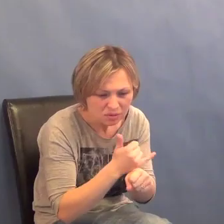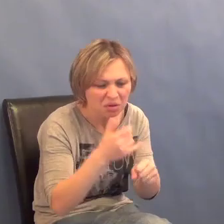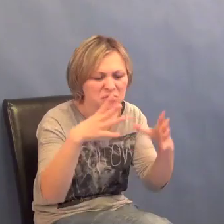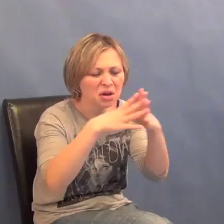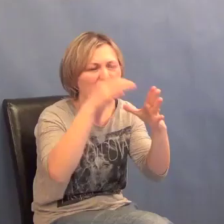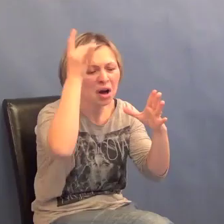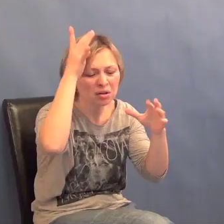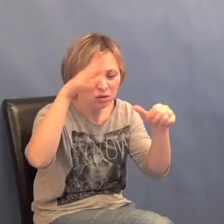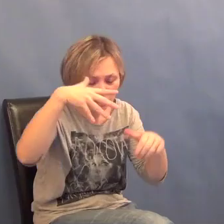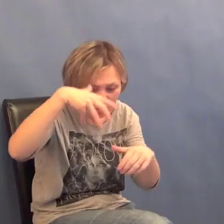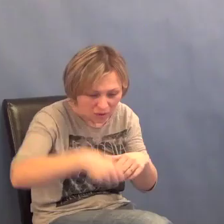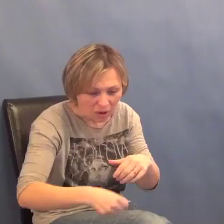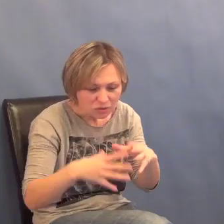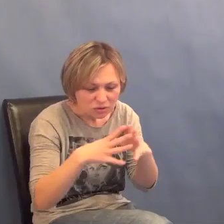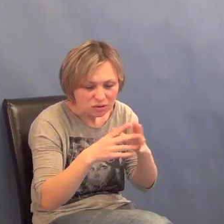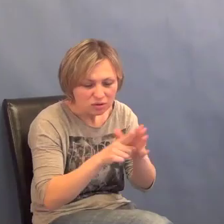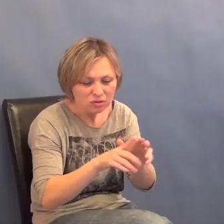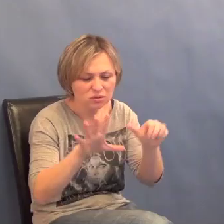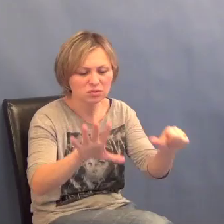Od dziesiątej rano. Od dziesiątej do szóstej.